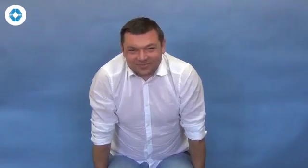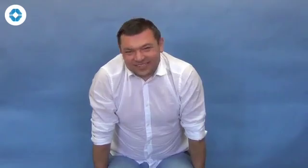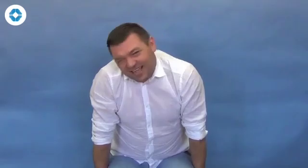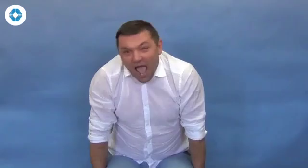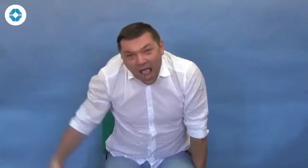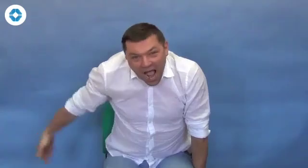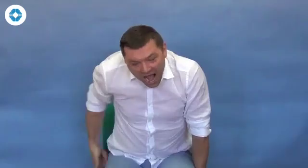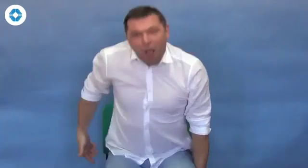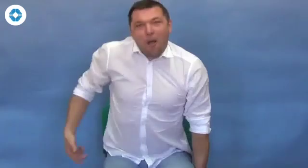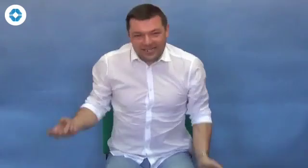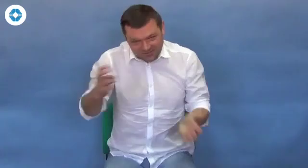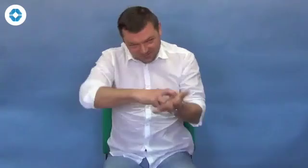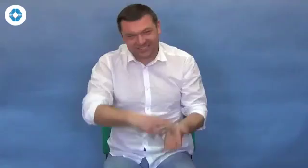Dostała w tyłek i wstała.